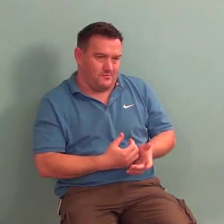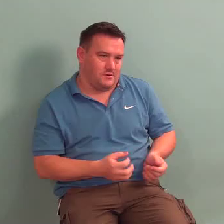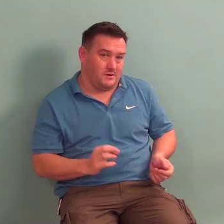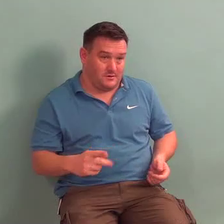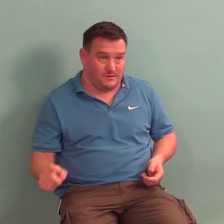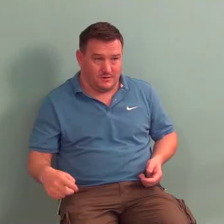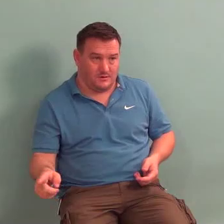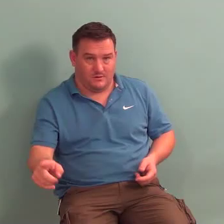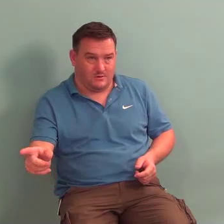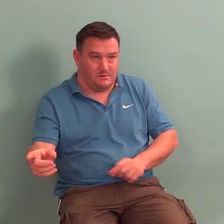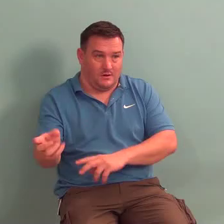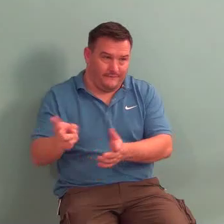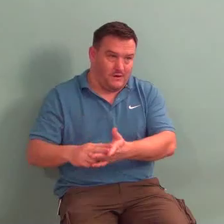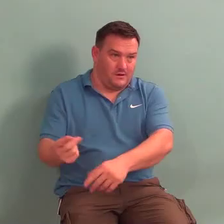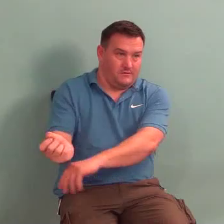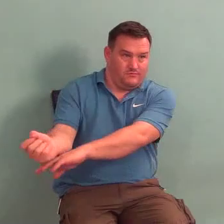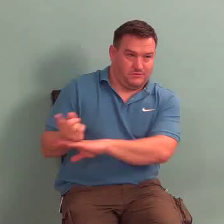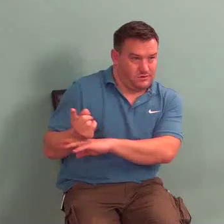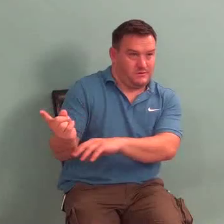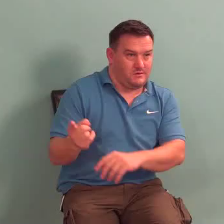Syn idzie w inne miejsce i drugi raz rzuca kamieniem.